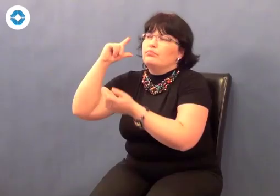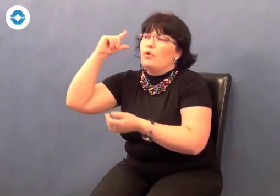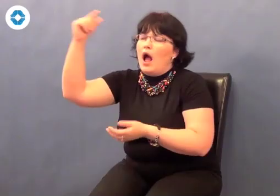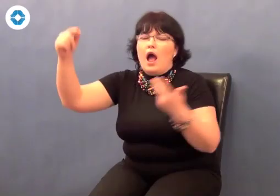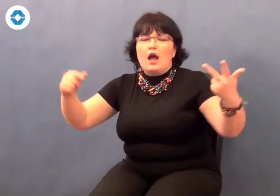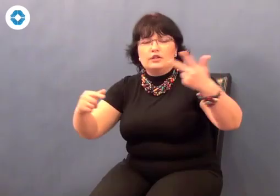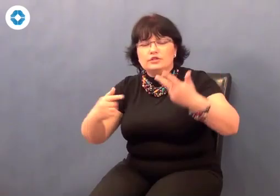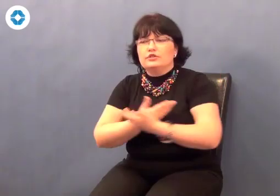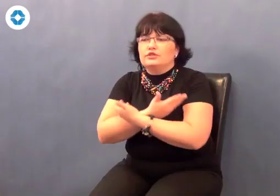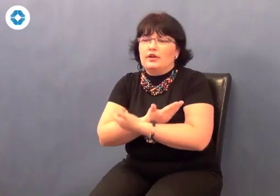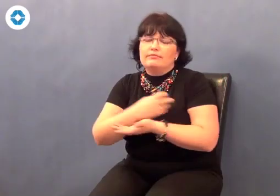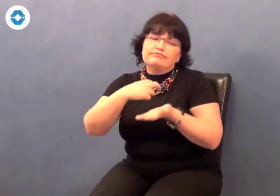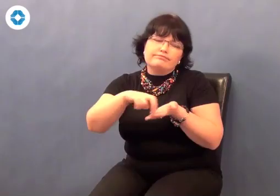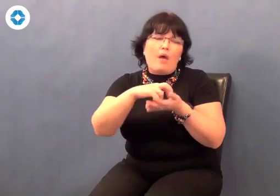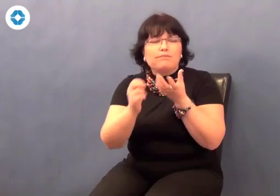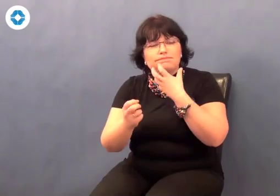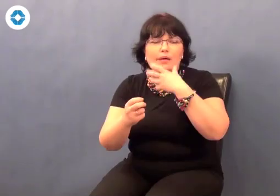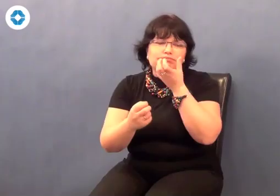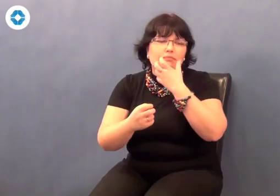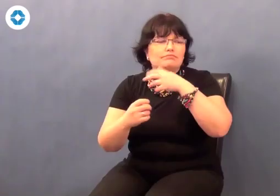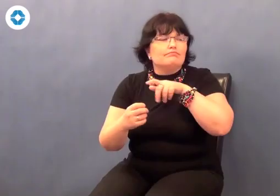A ci trzej idą i jedzą gruszki.